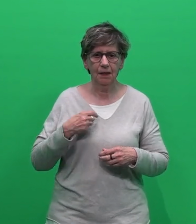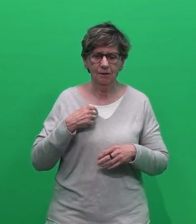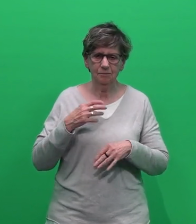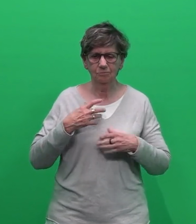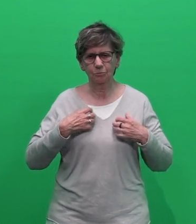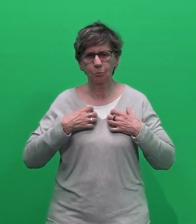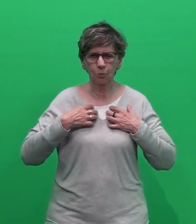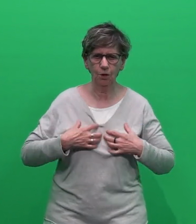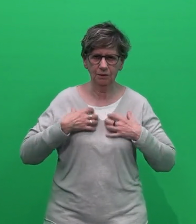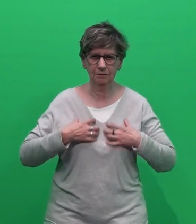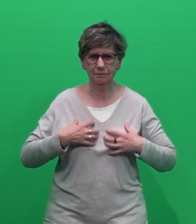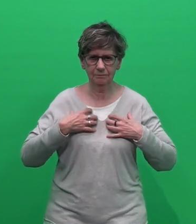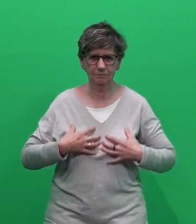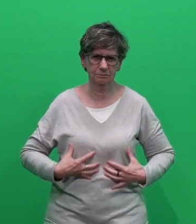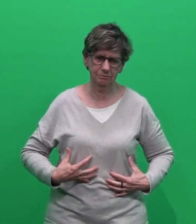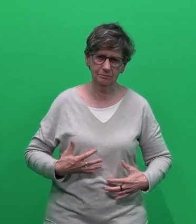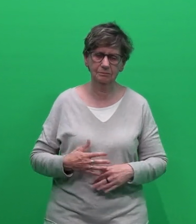Sí, dels pulmons.